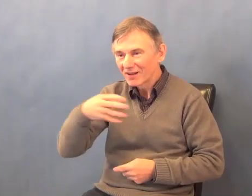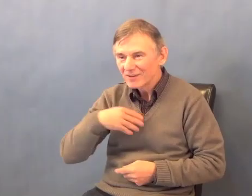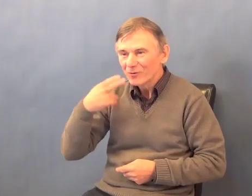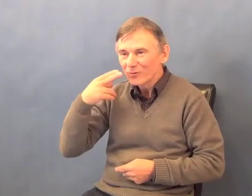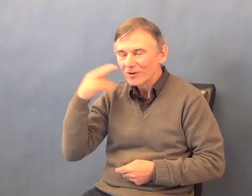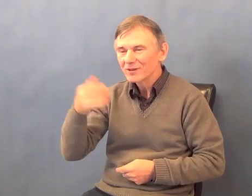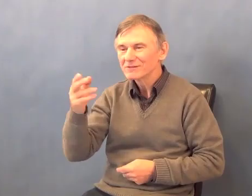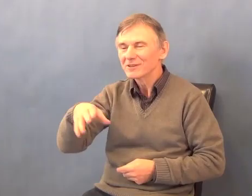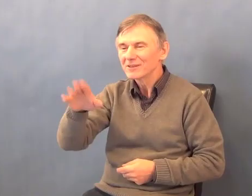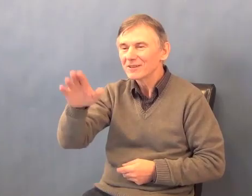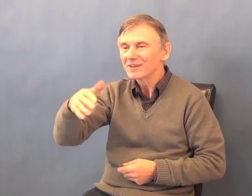Dawno temu razem z Głuchymi.